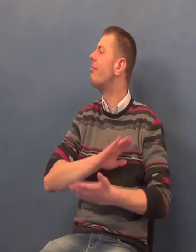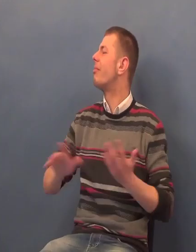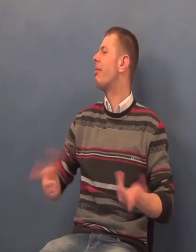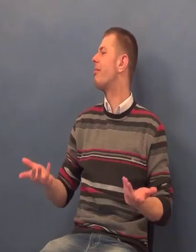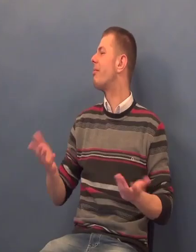Nie wolno.